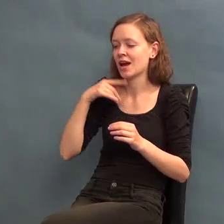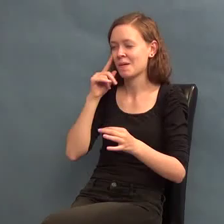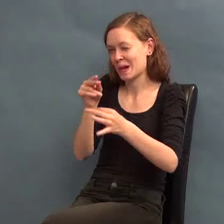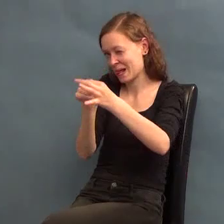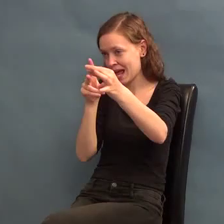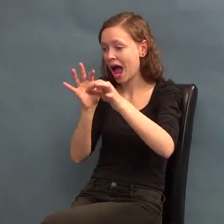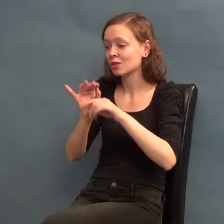Mały chłopak celuje z łuku.